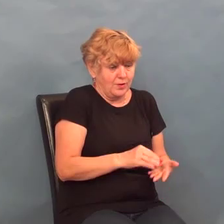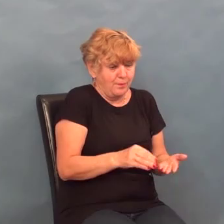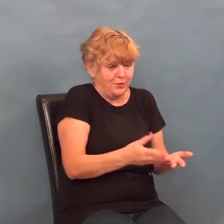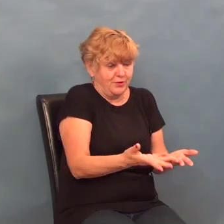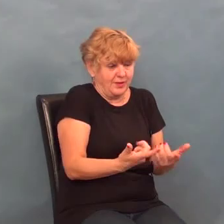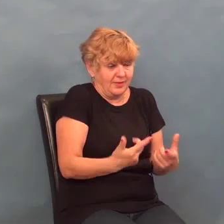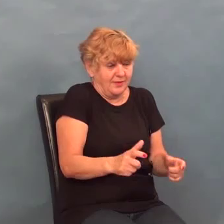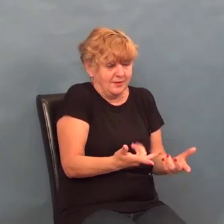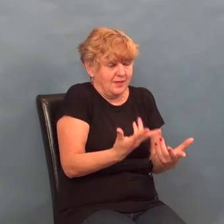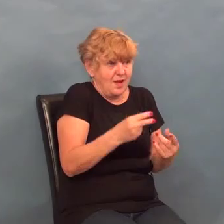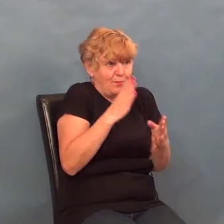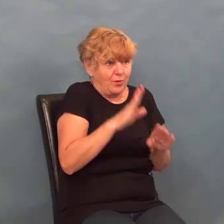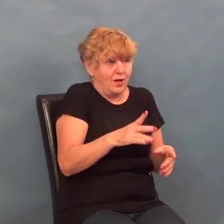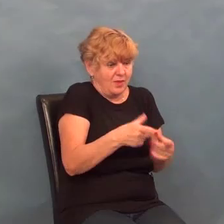Nic nie pisze i nic nie pokazuje.